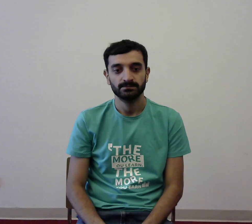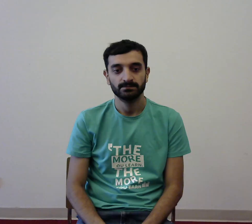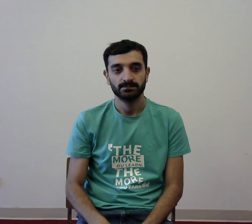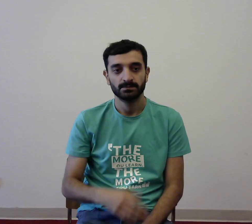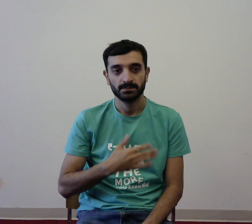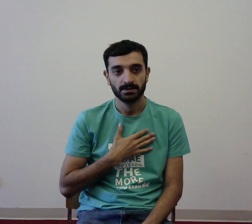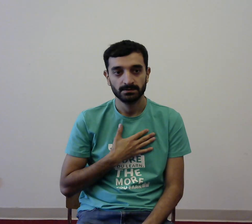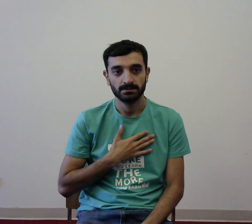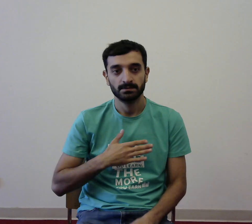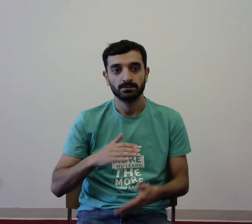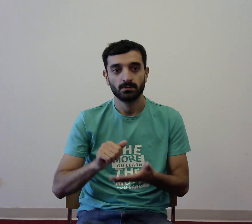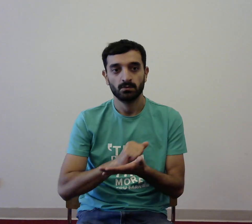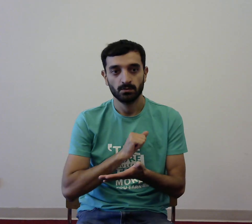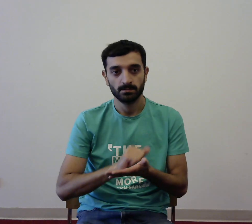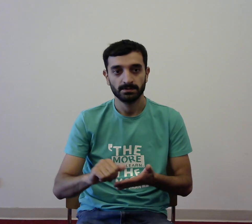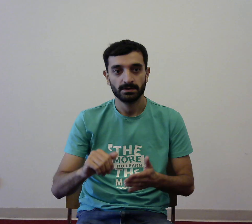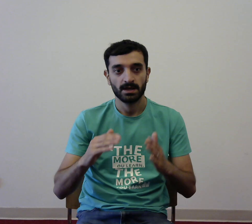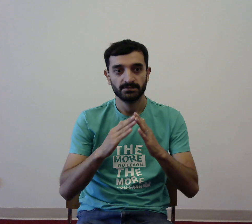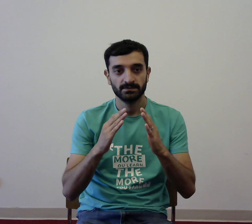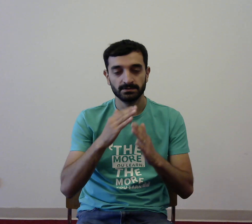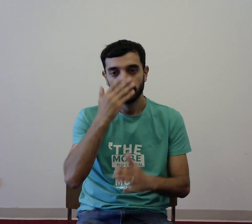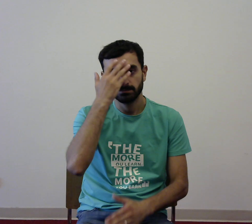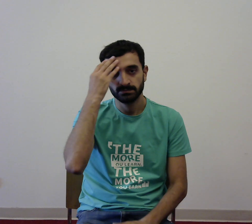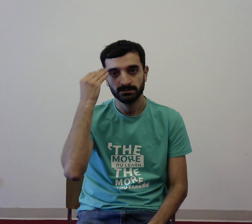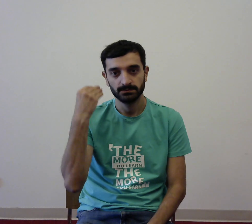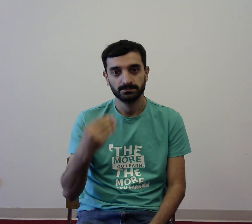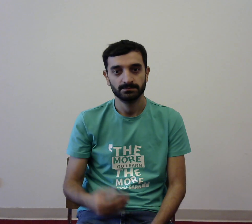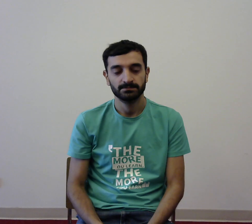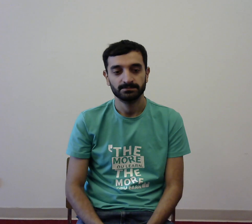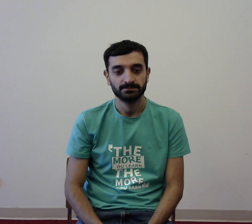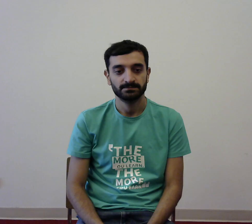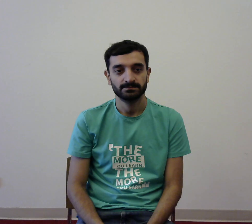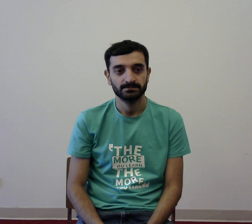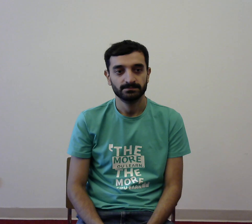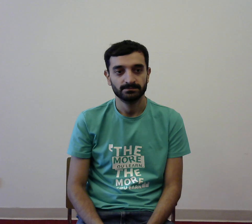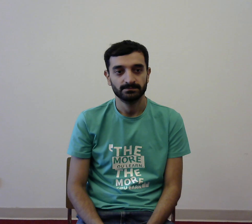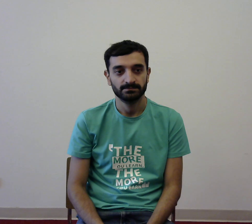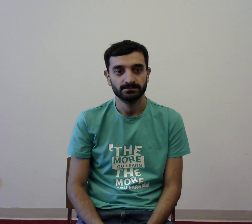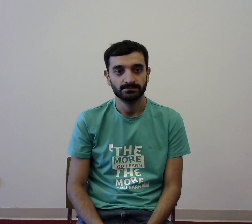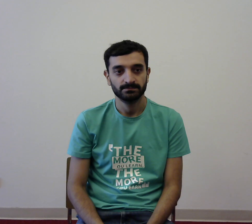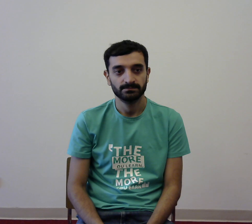Mən sənədlərimi evdə unutmuşam